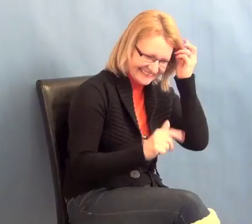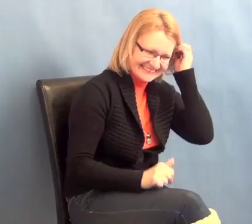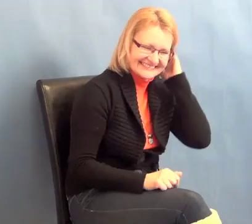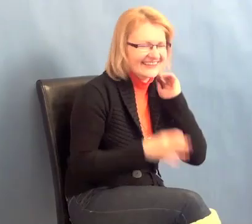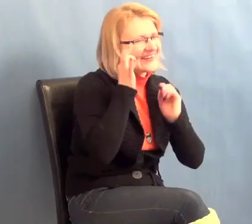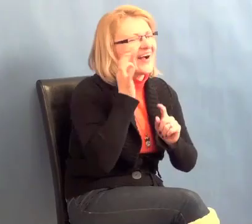Ładny.